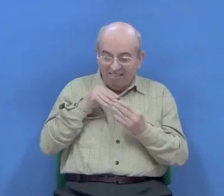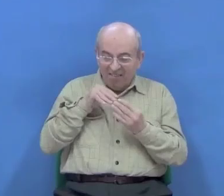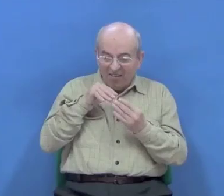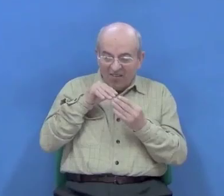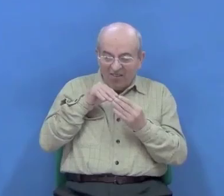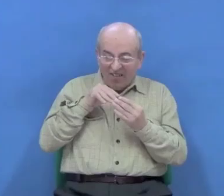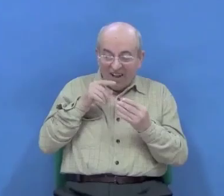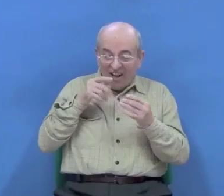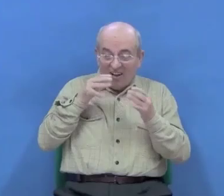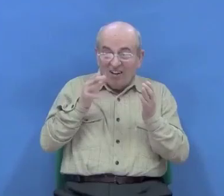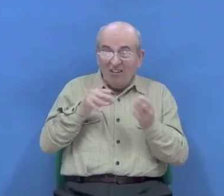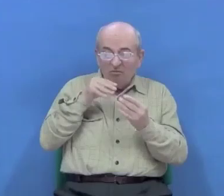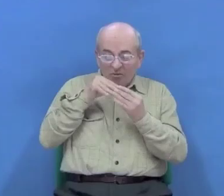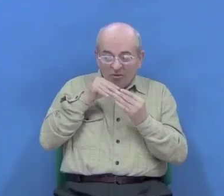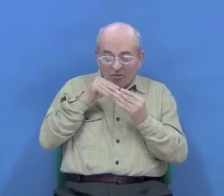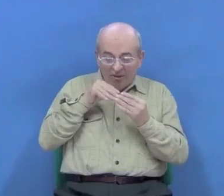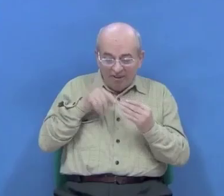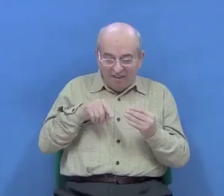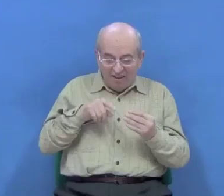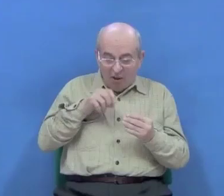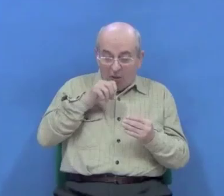Dotykają się pyszczkami przez szybę akwarium.